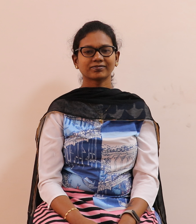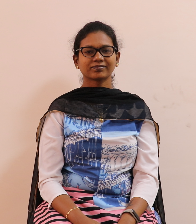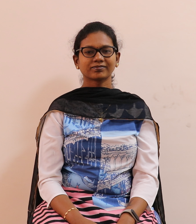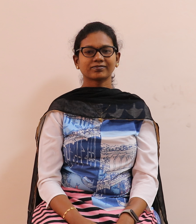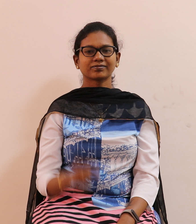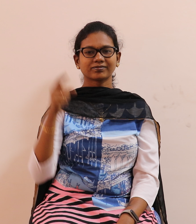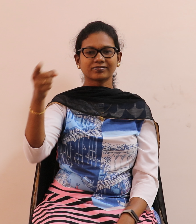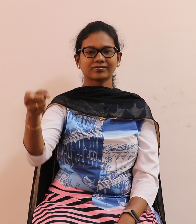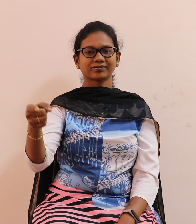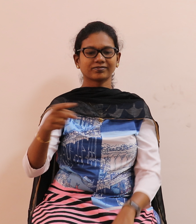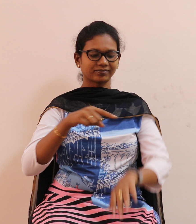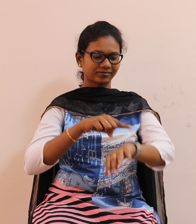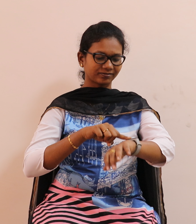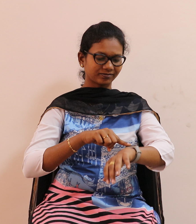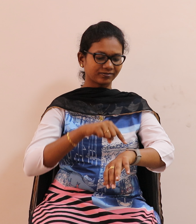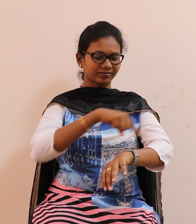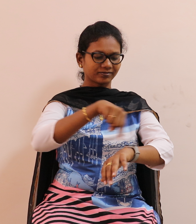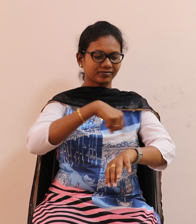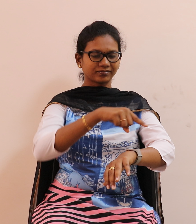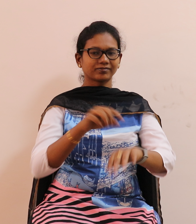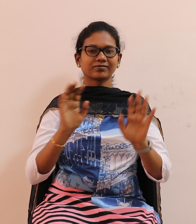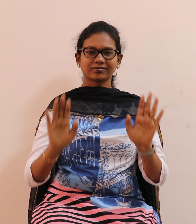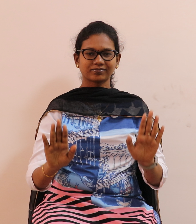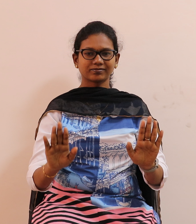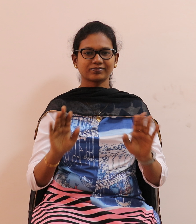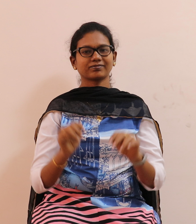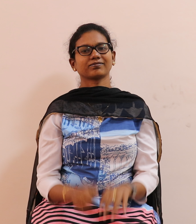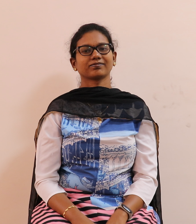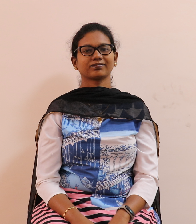let him take time